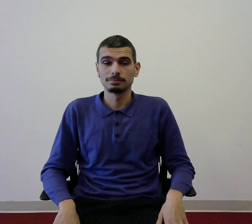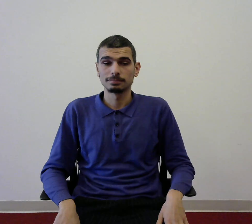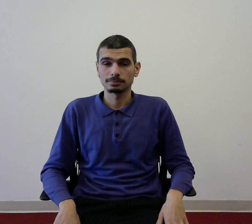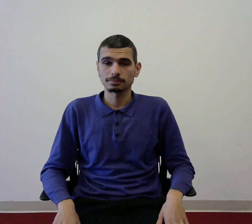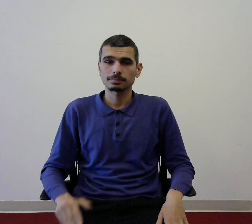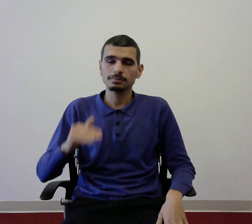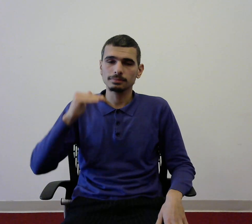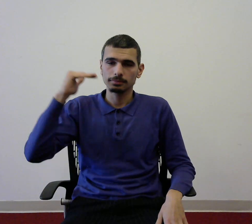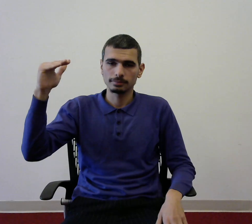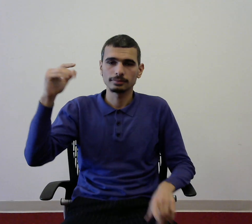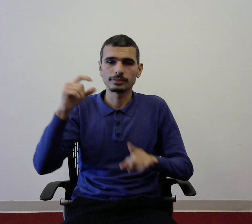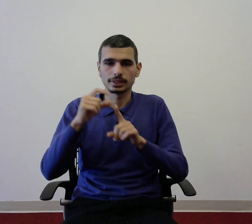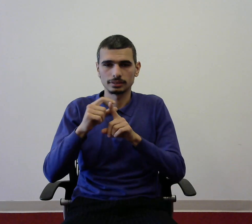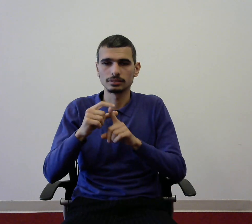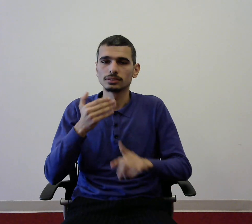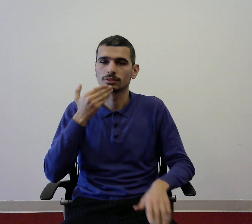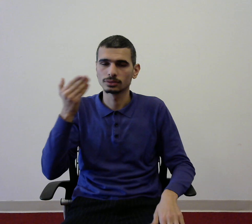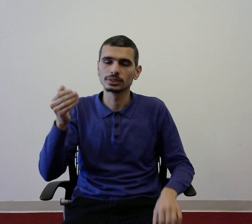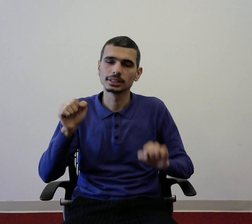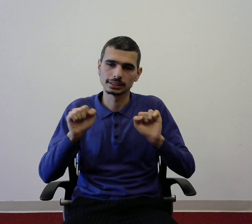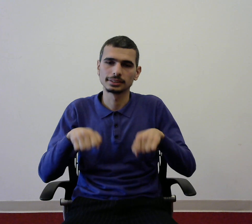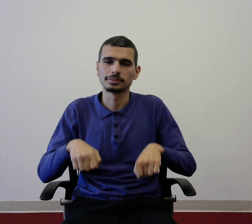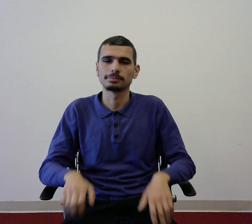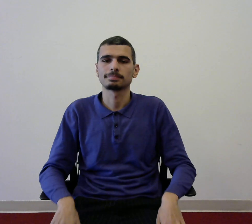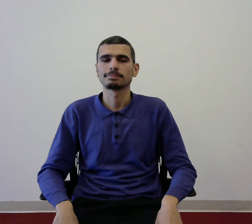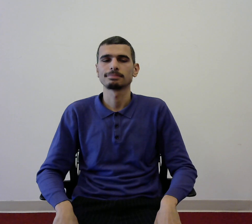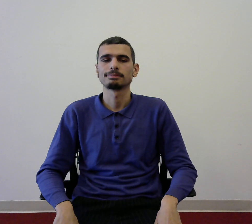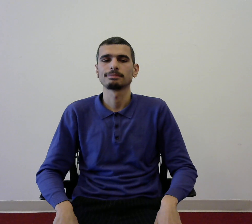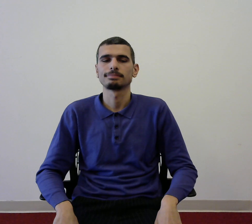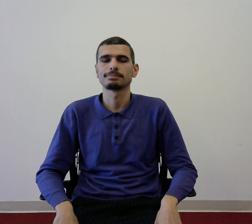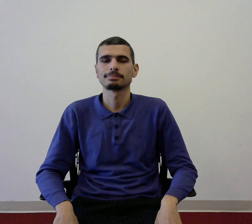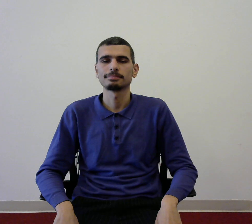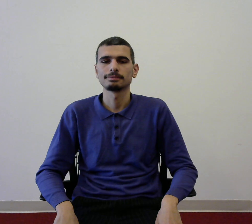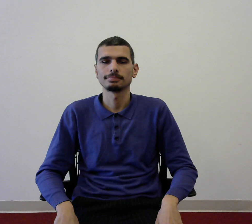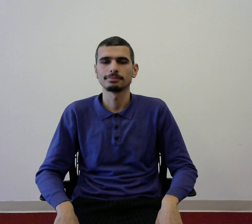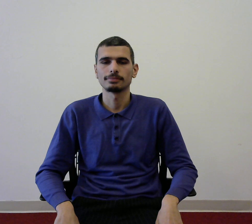Sizdən söz soruşmaq olar?